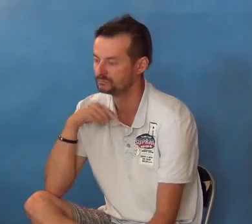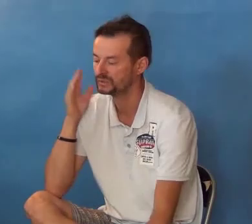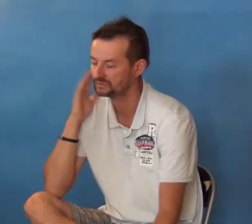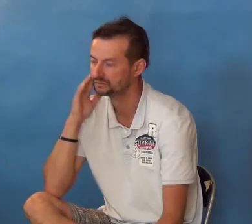Tak, wiem.